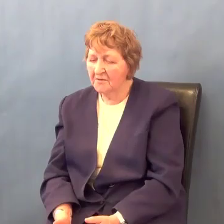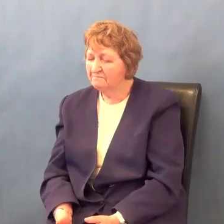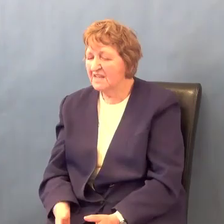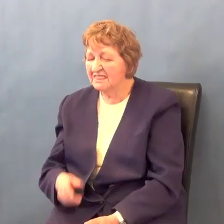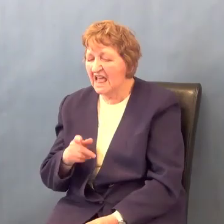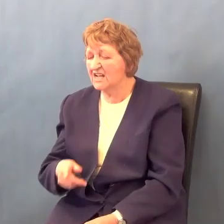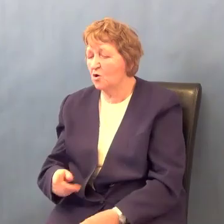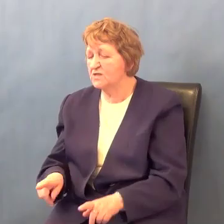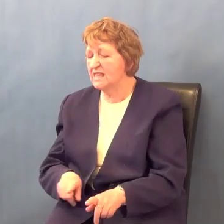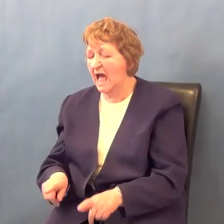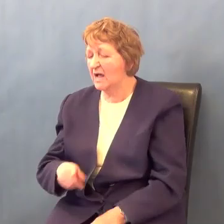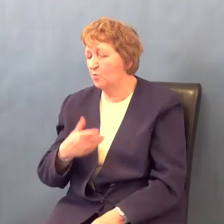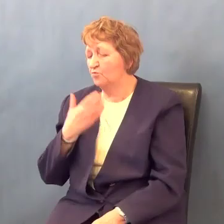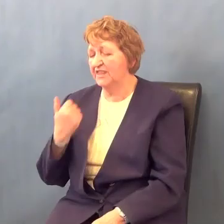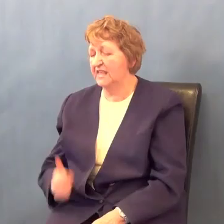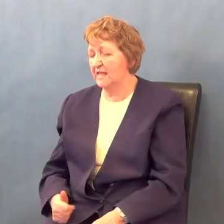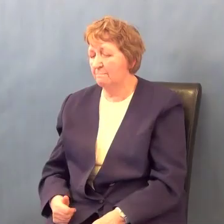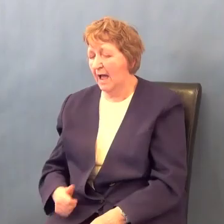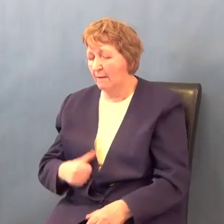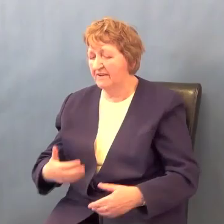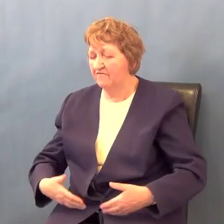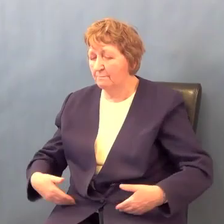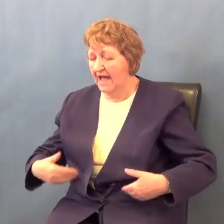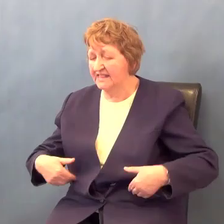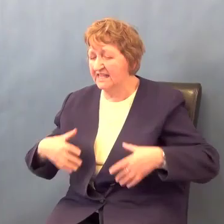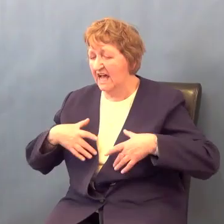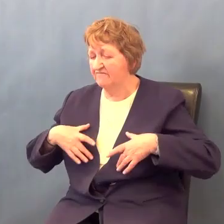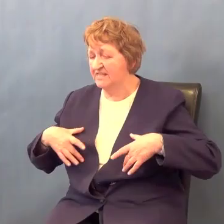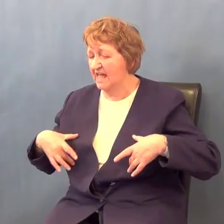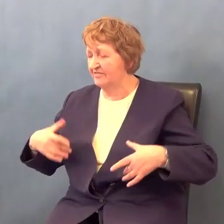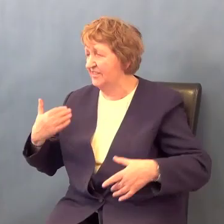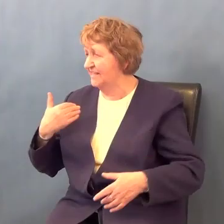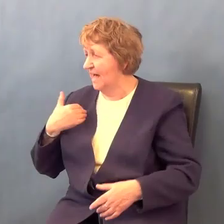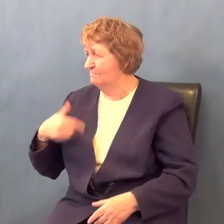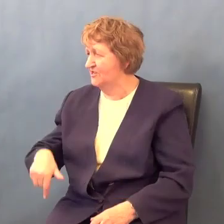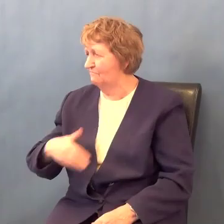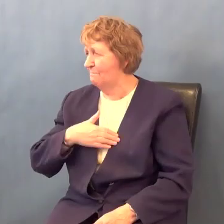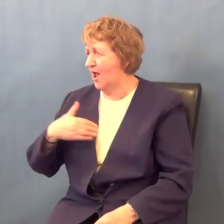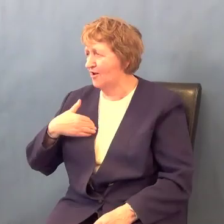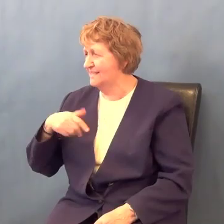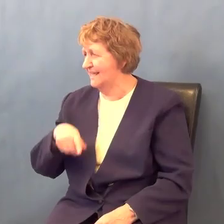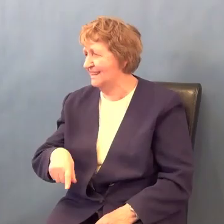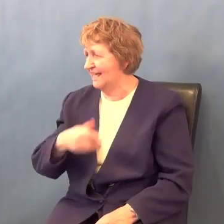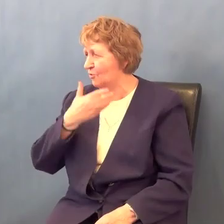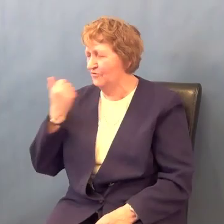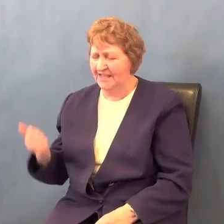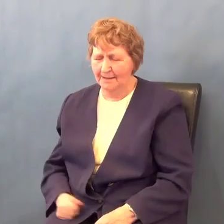Tego znaku nie ma w Polsce, żeby chodzić w samej bieliźnie, tego nie ma.